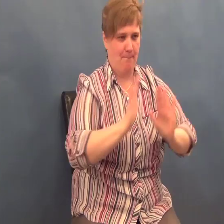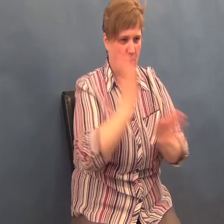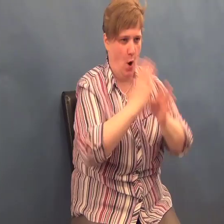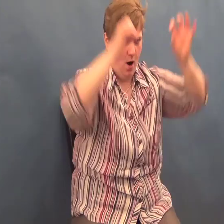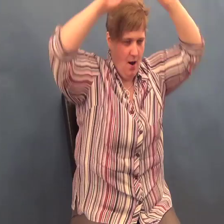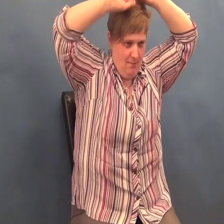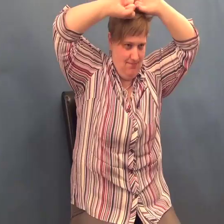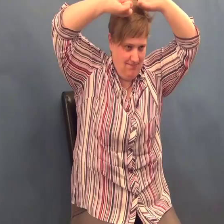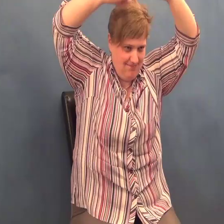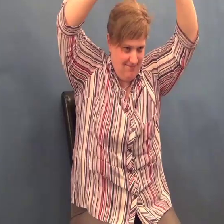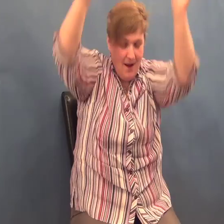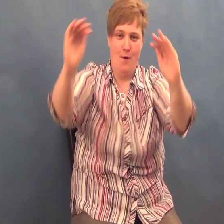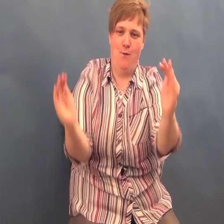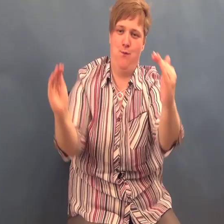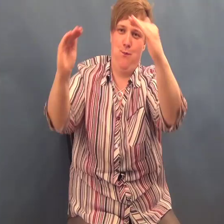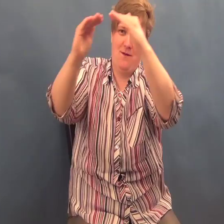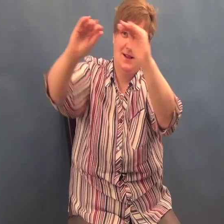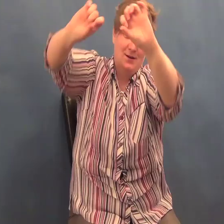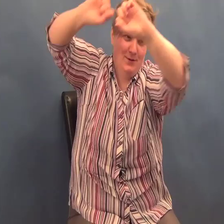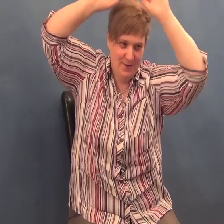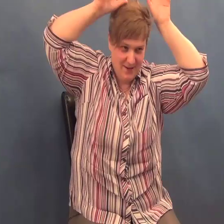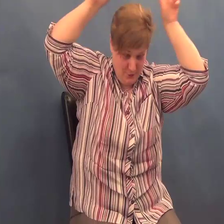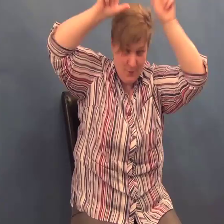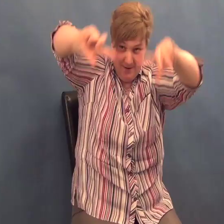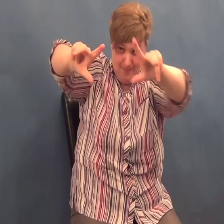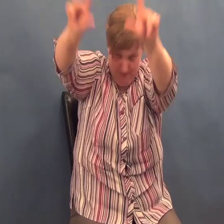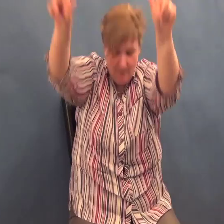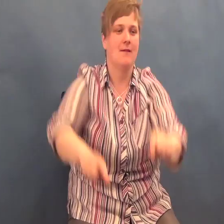Rogi wystające zza górki.